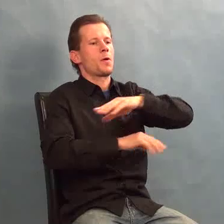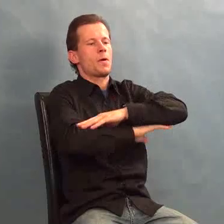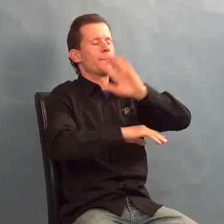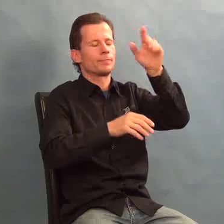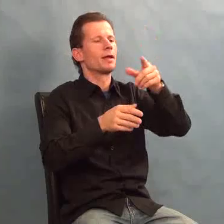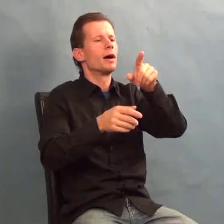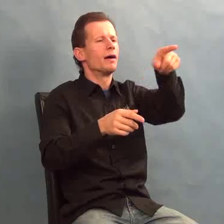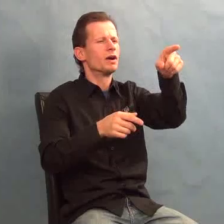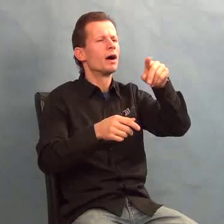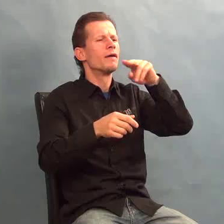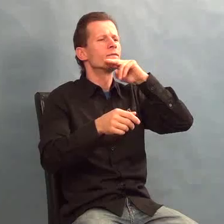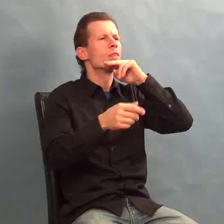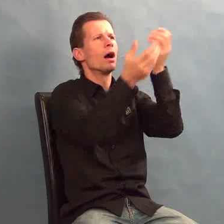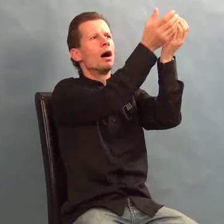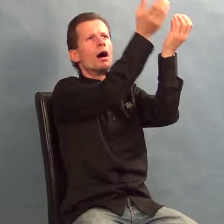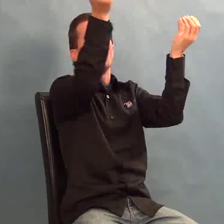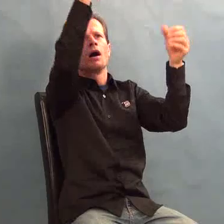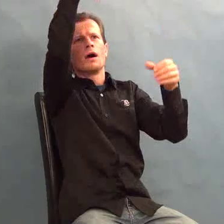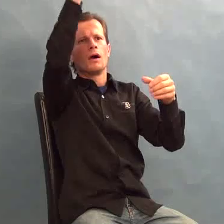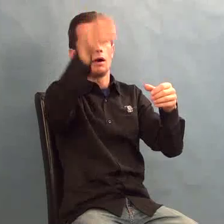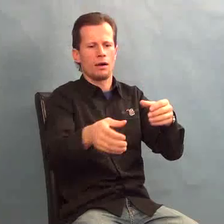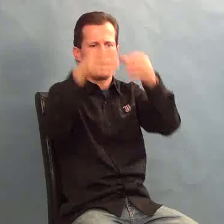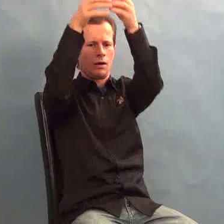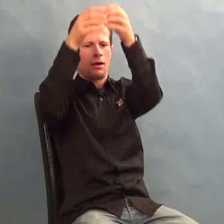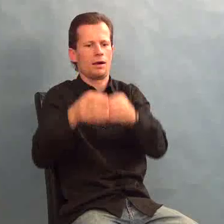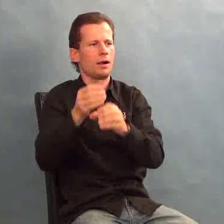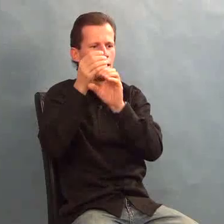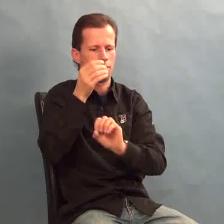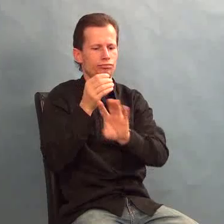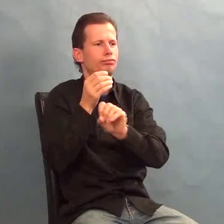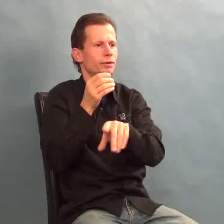Tam gdzie woda spływa rurą, rynną.